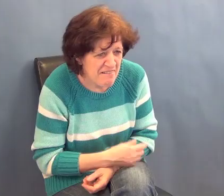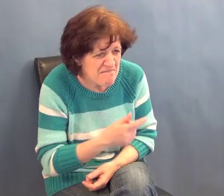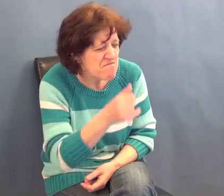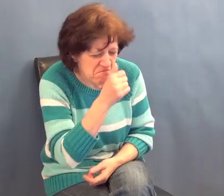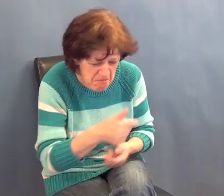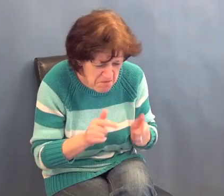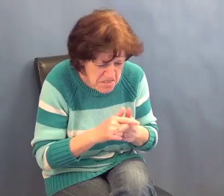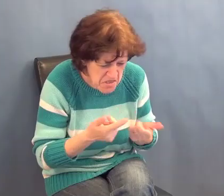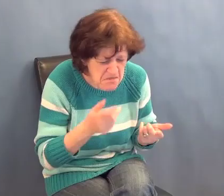Nie mogę, nie pasuje mi.